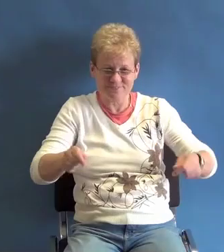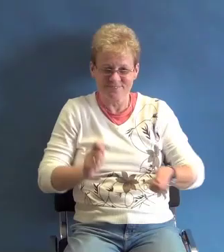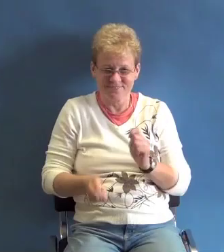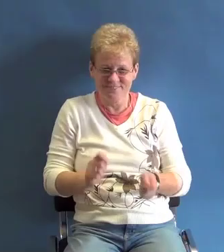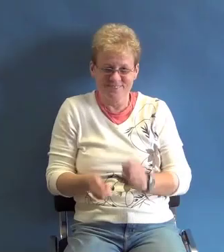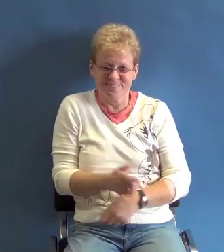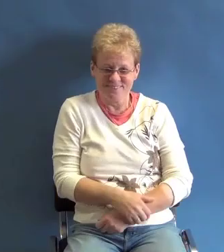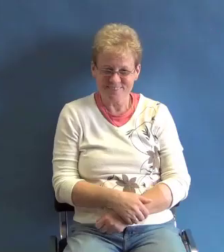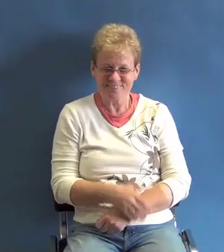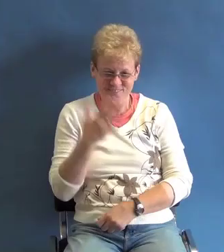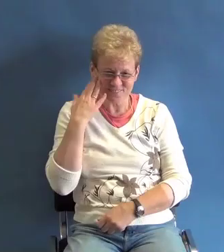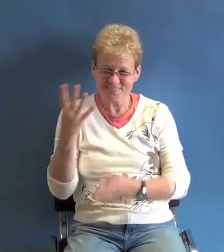Gra pałką jak na perkusji.